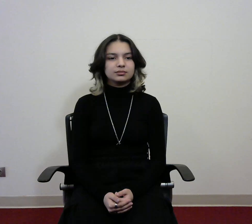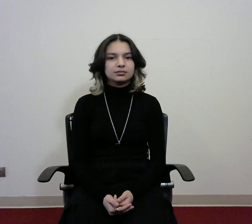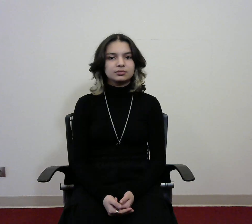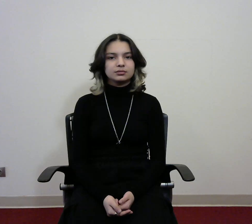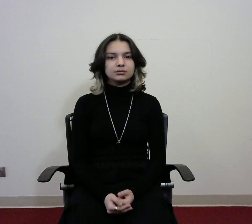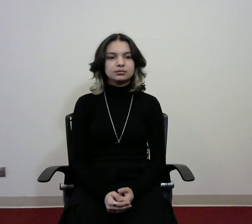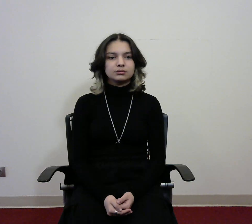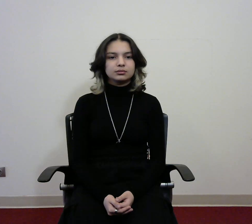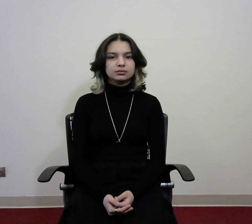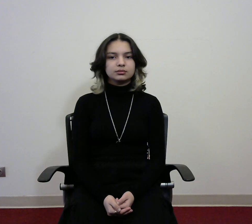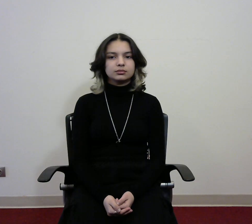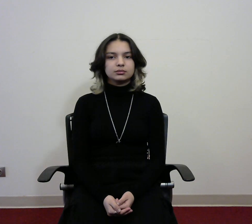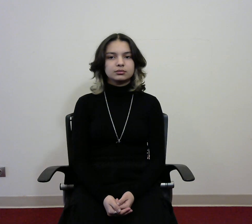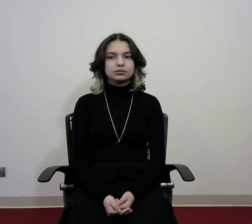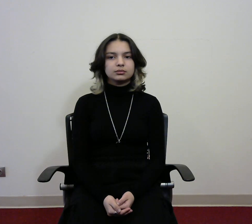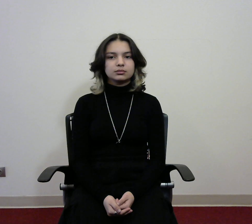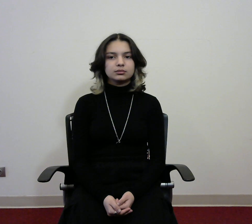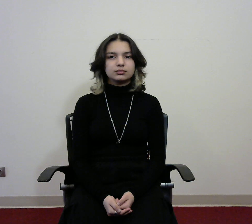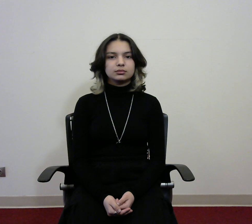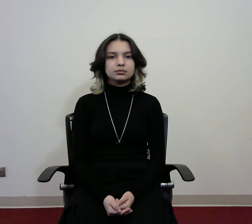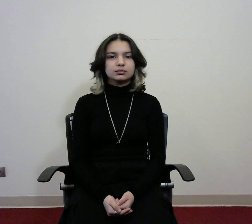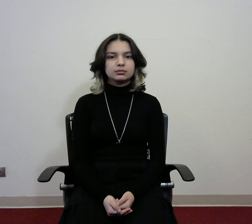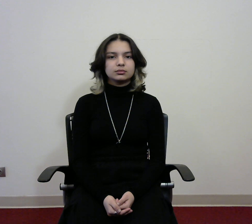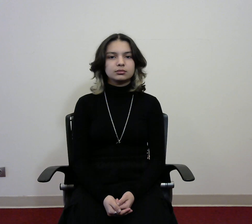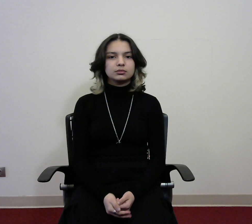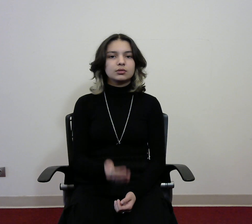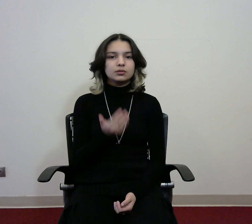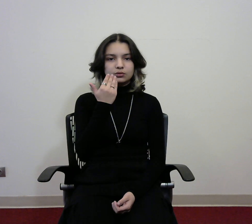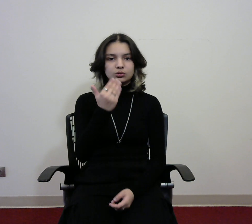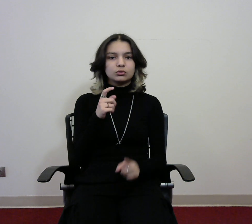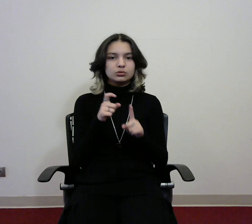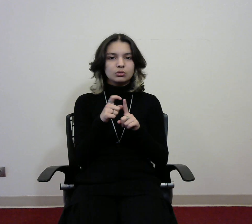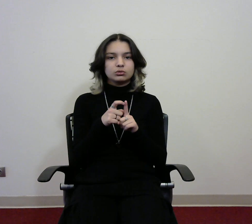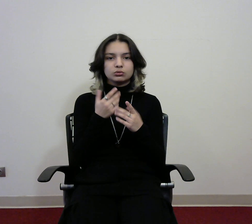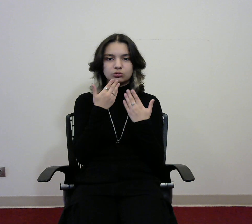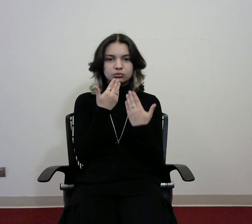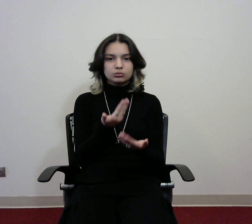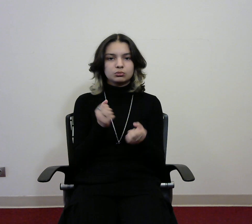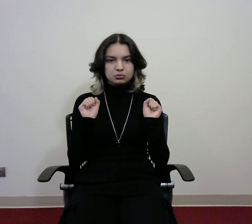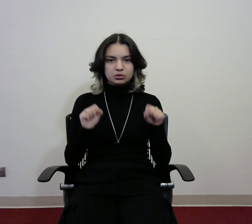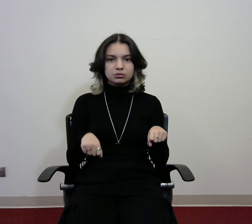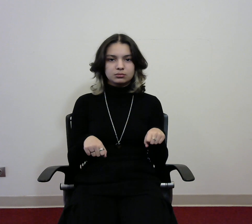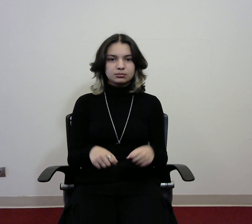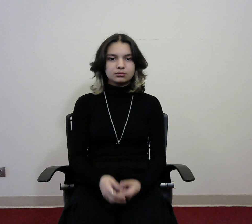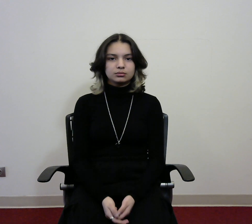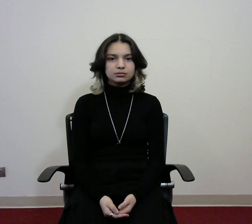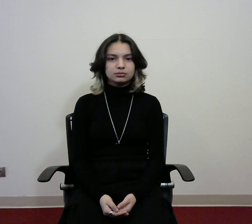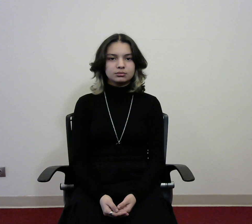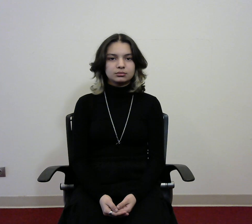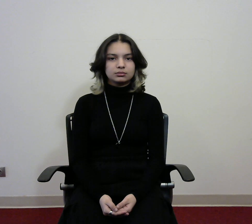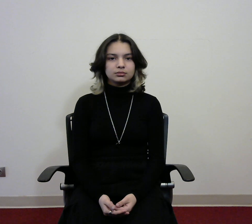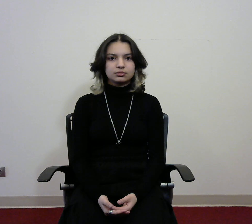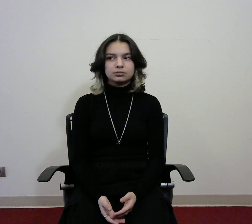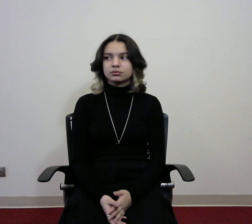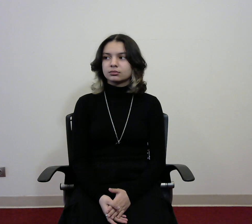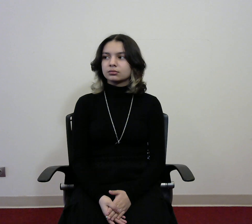Sizdən söz soruşmaq olar?